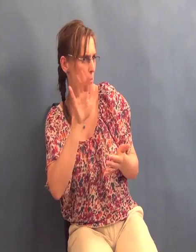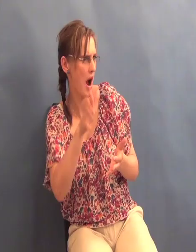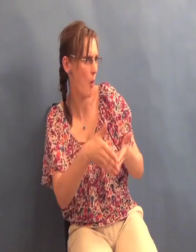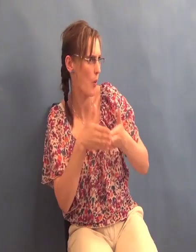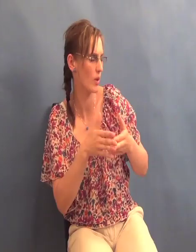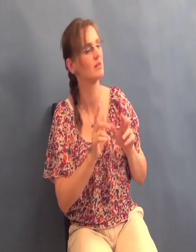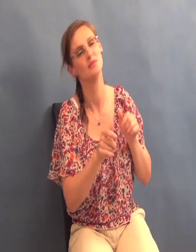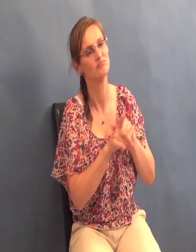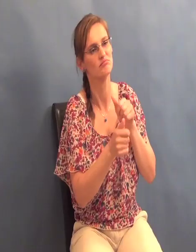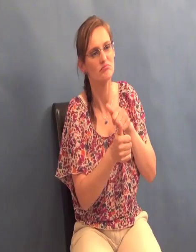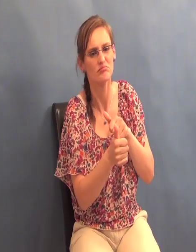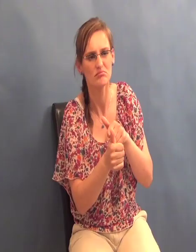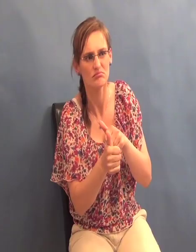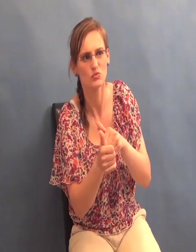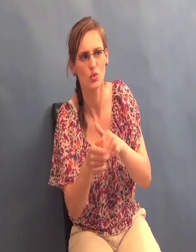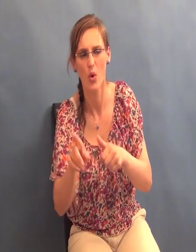Więc idzie za nim i patrzy co on robi.